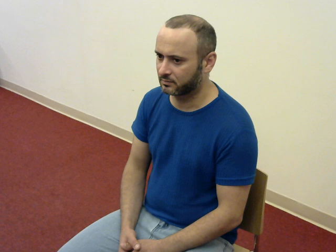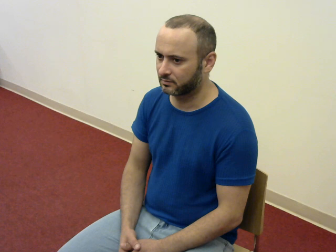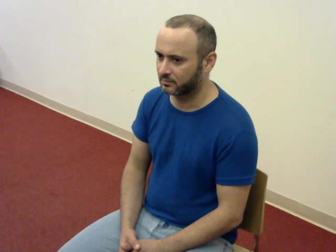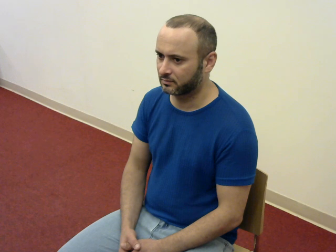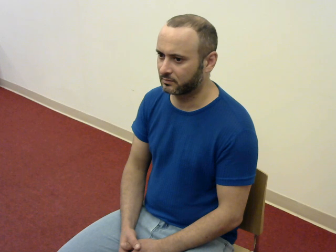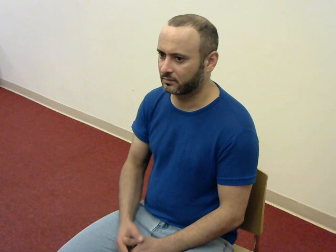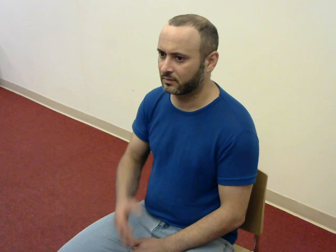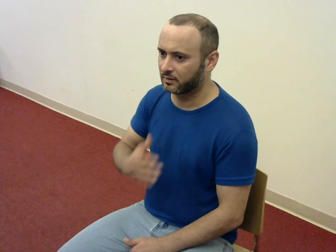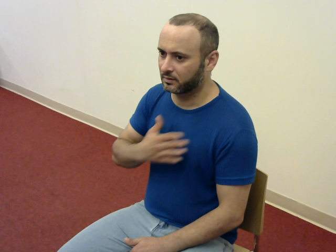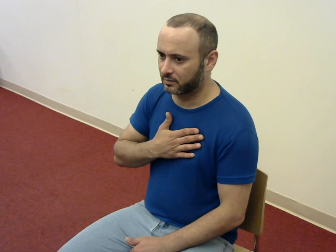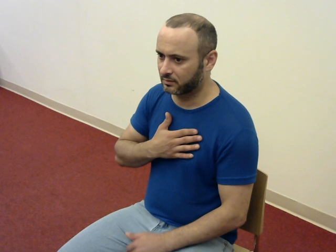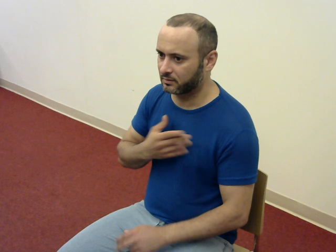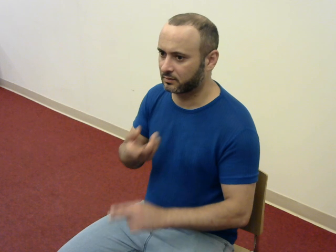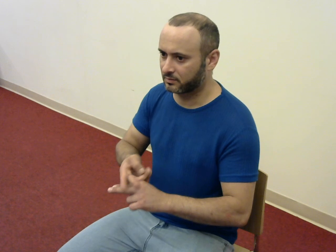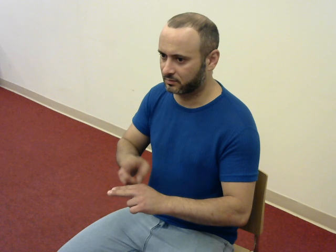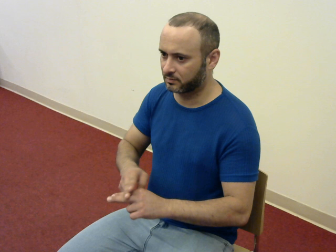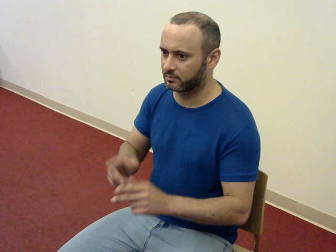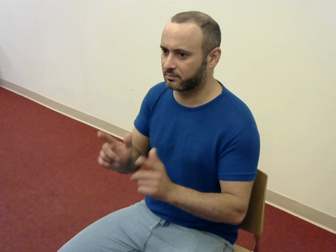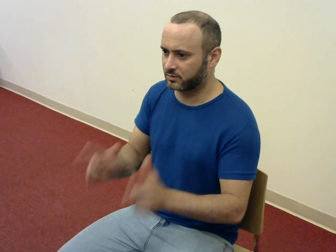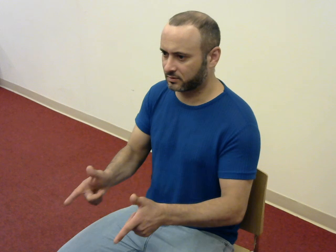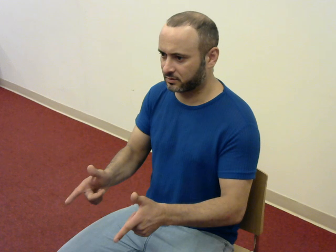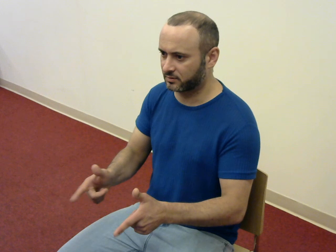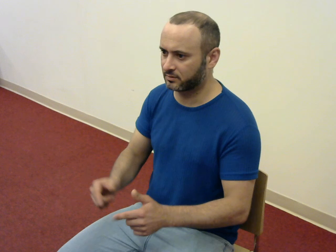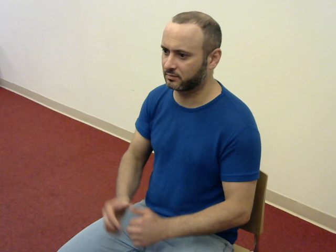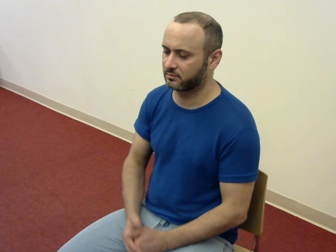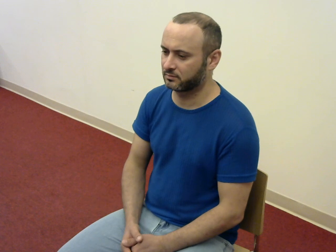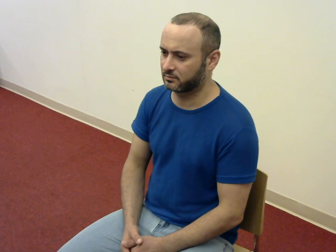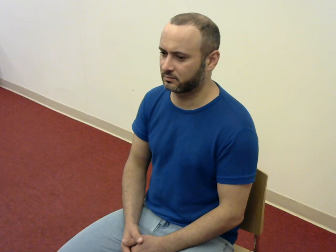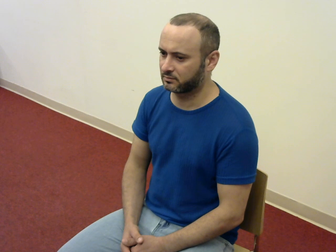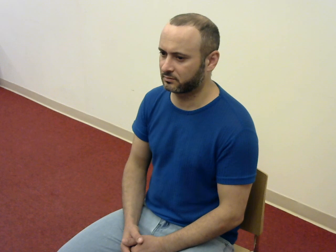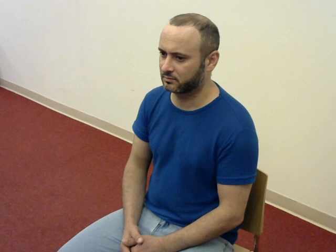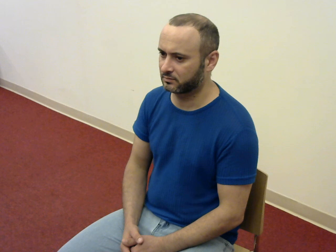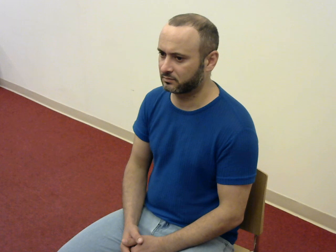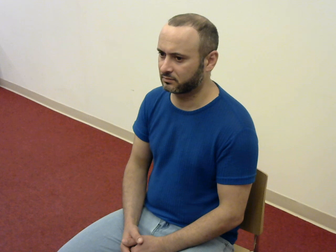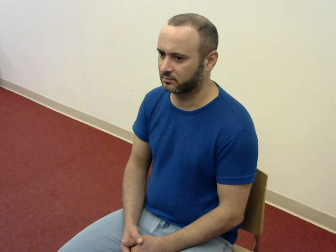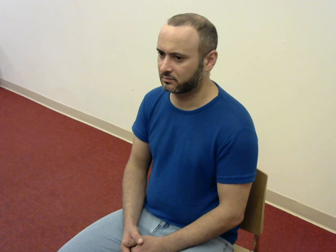Mən bununla razıyam